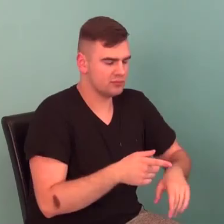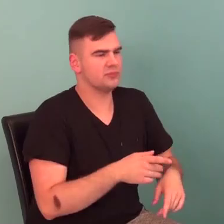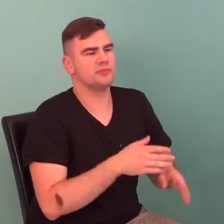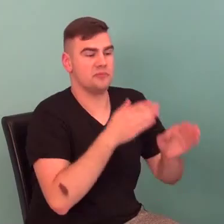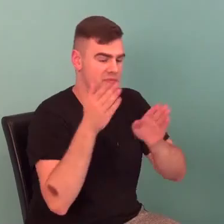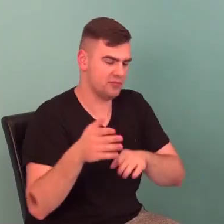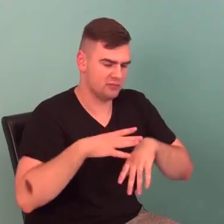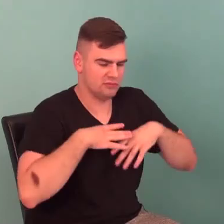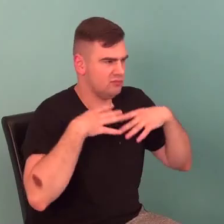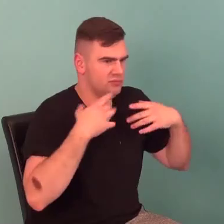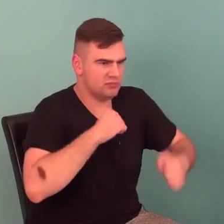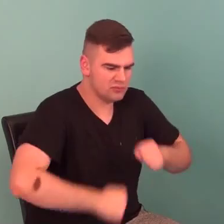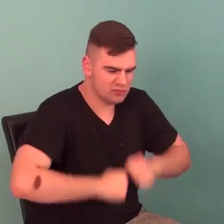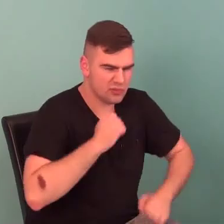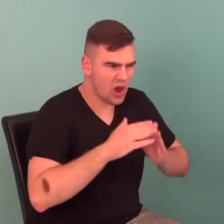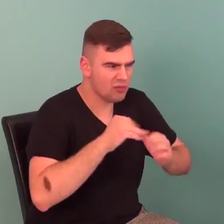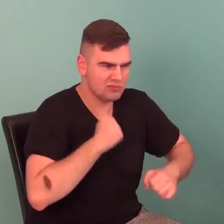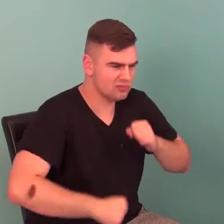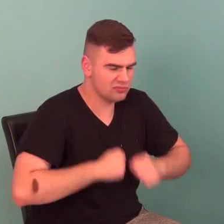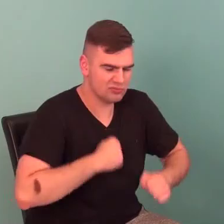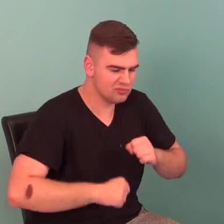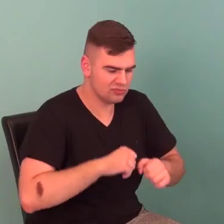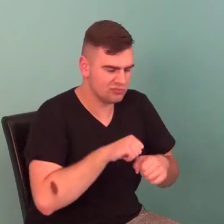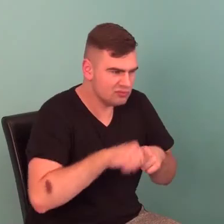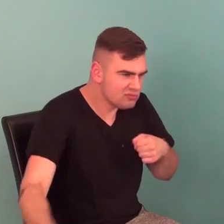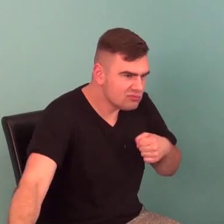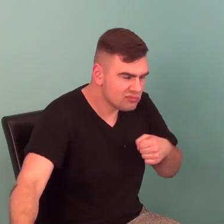Następny - wściekły idzie do domu, otwiera drzwi.